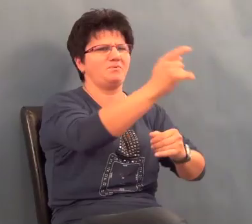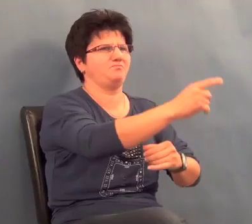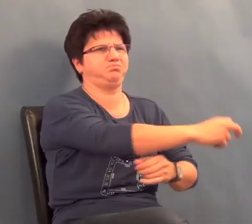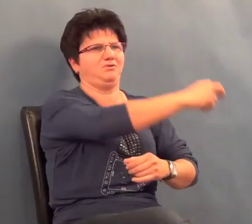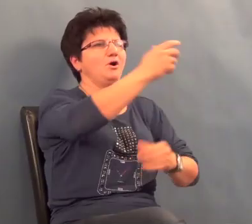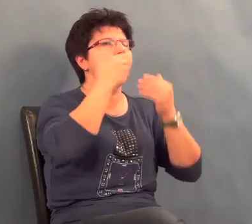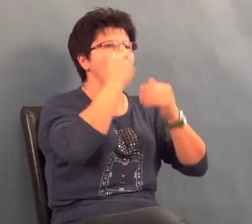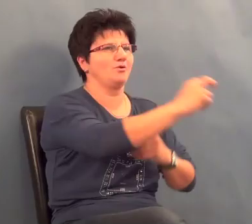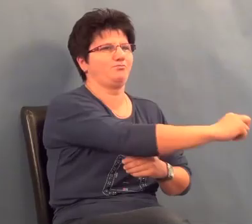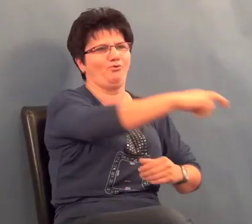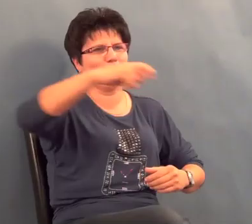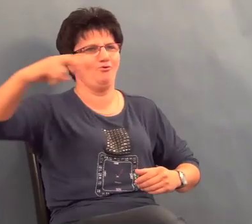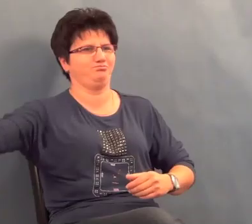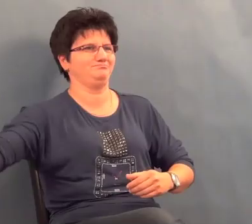Kot wypada z domu.